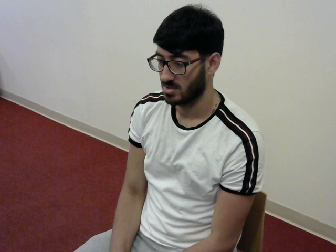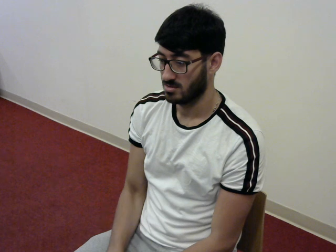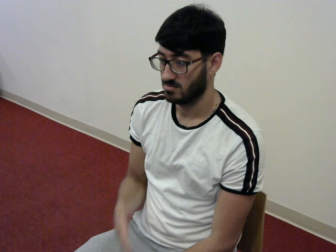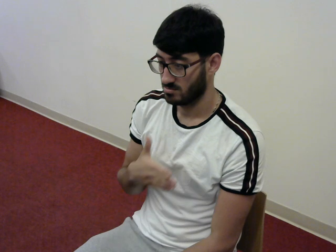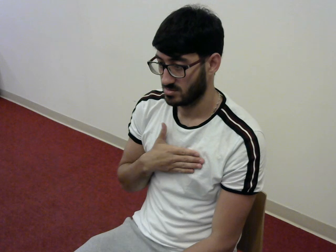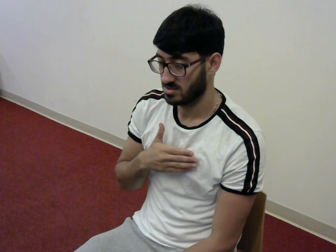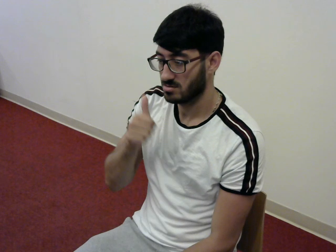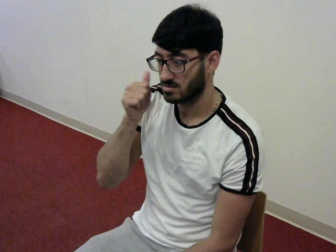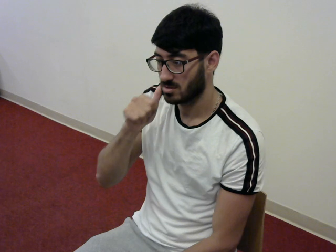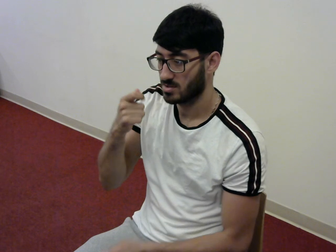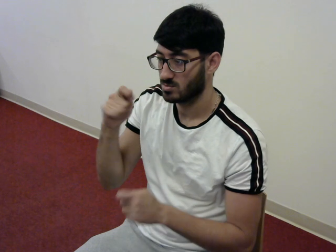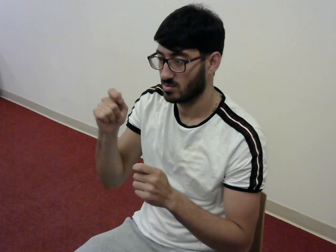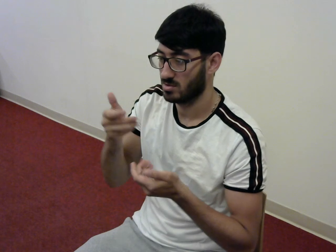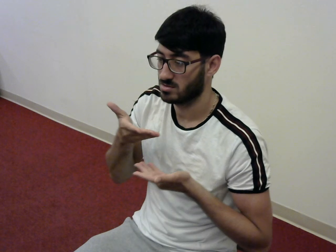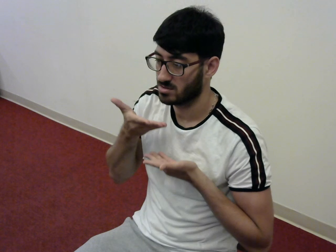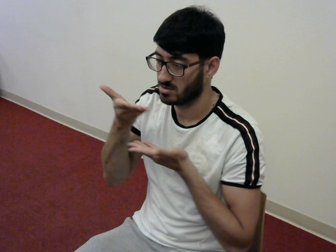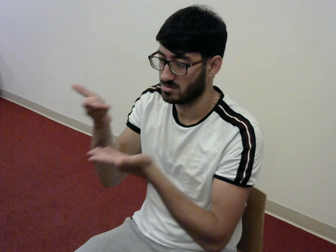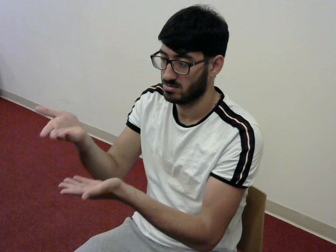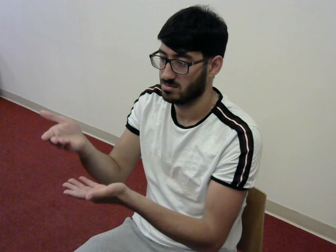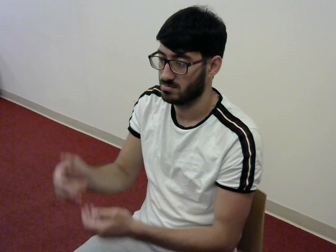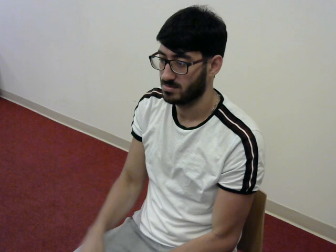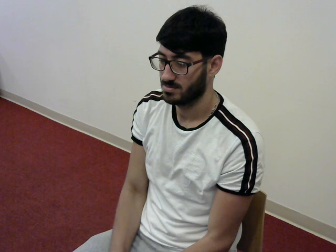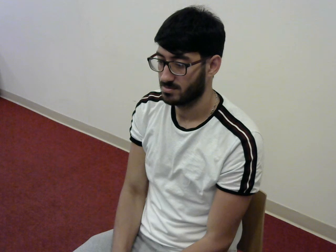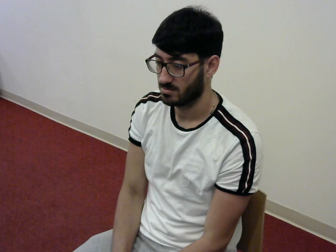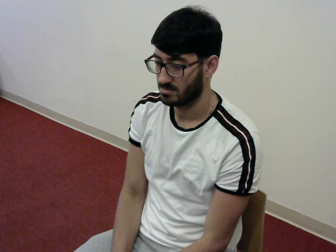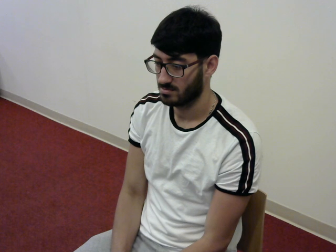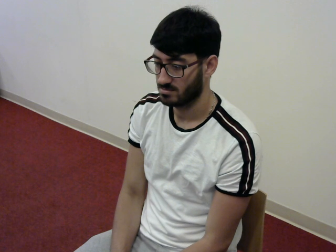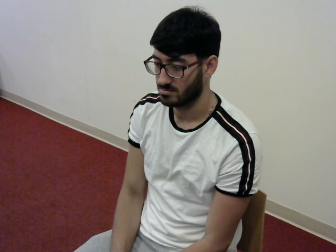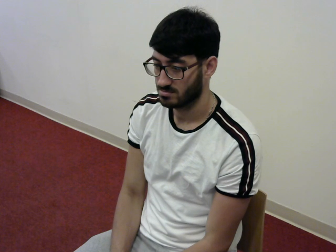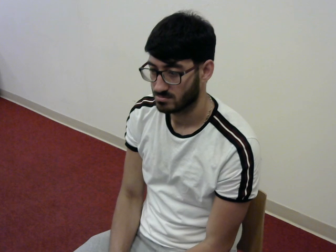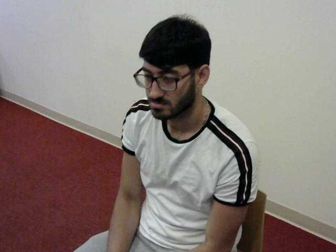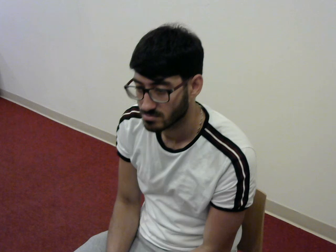Bizi sabah toya çağırıblar